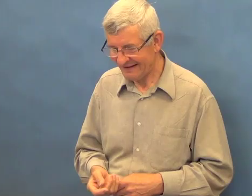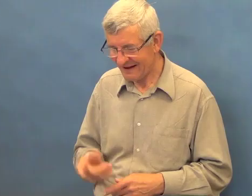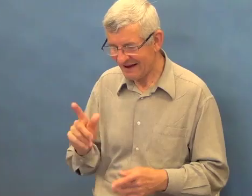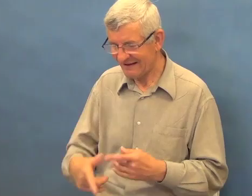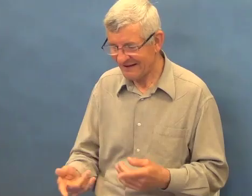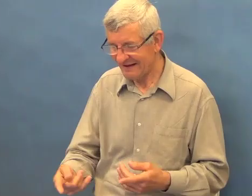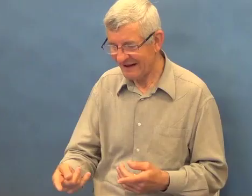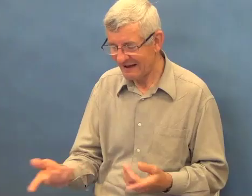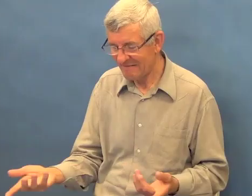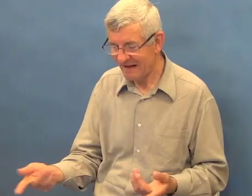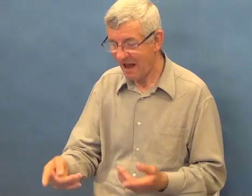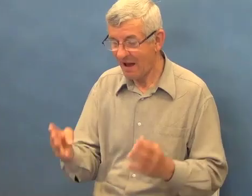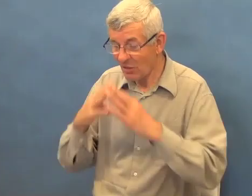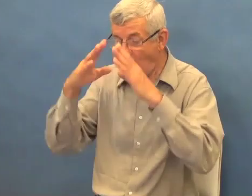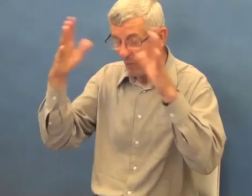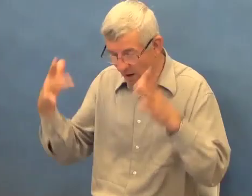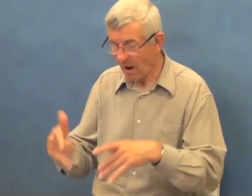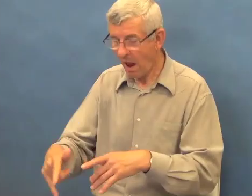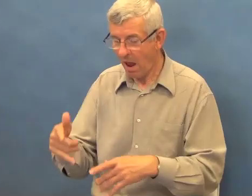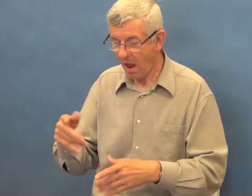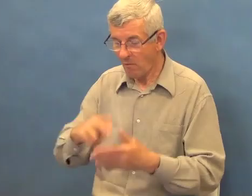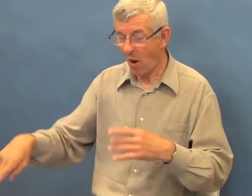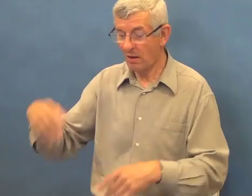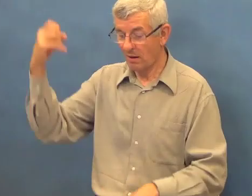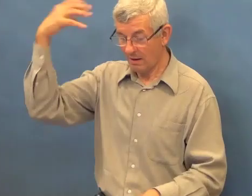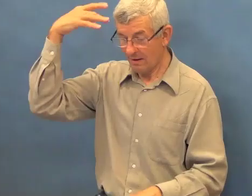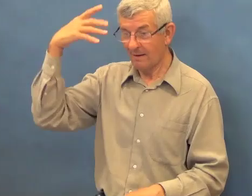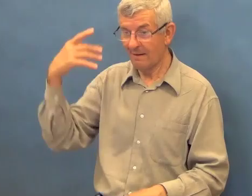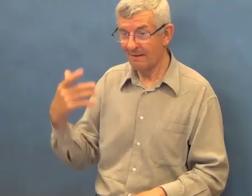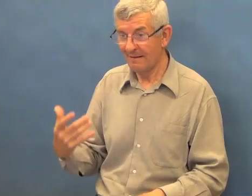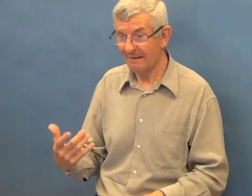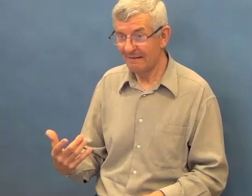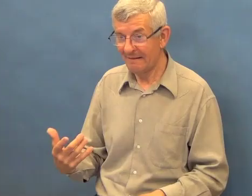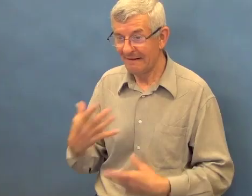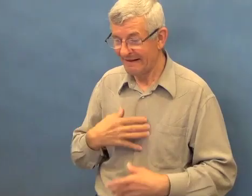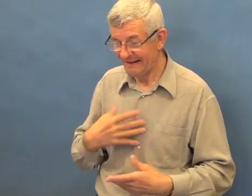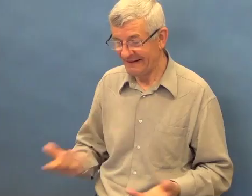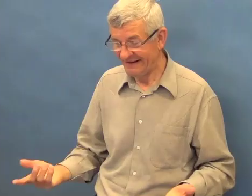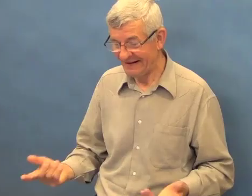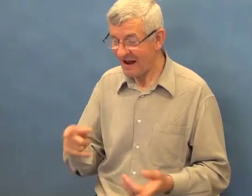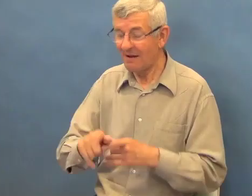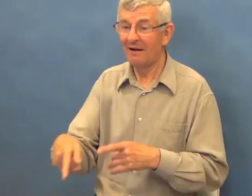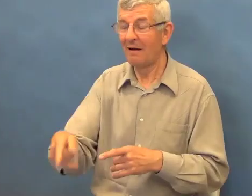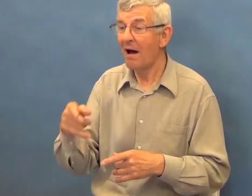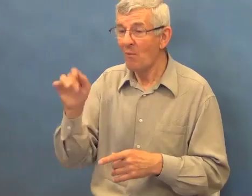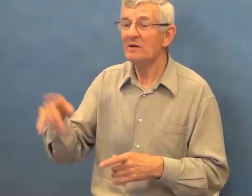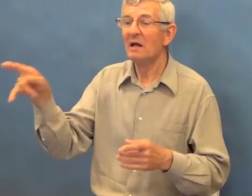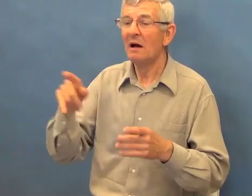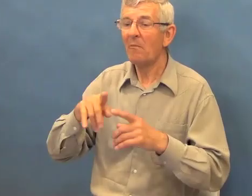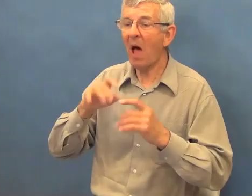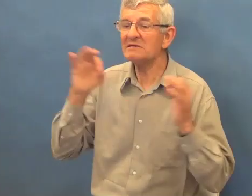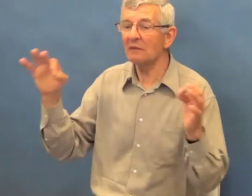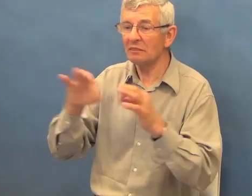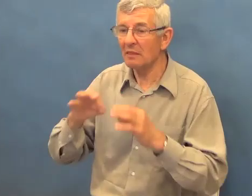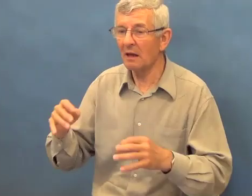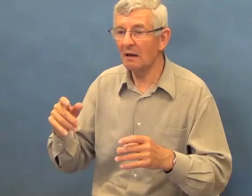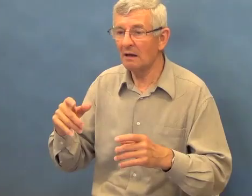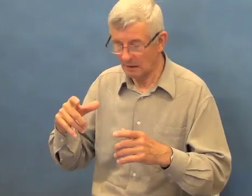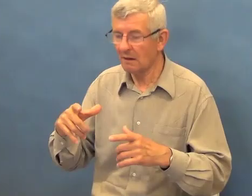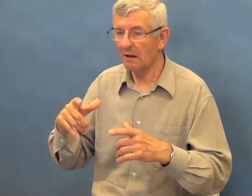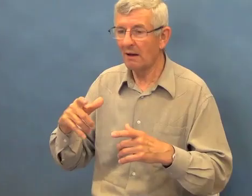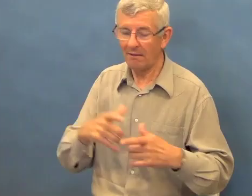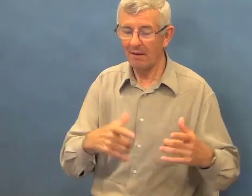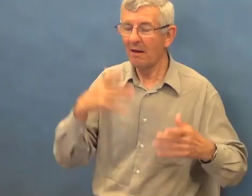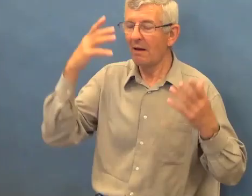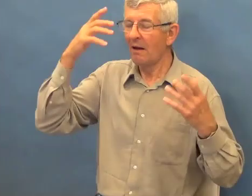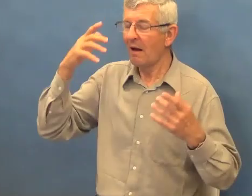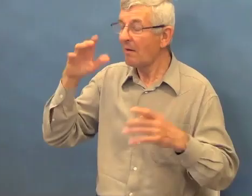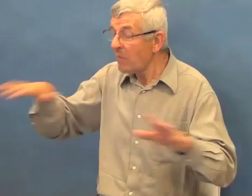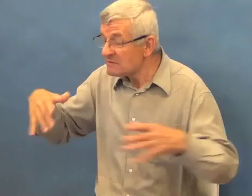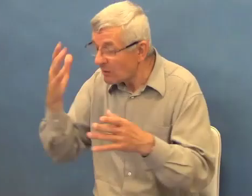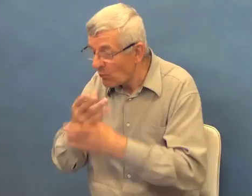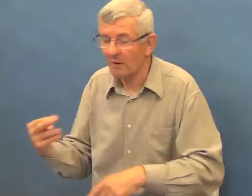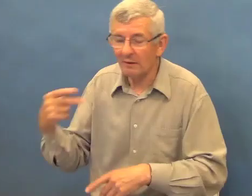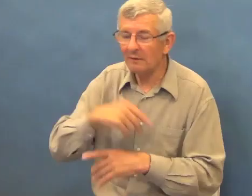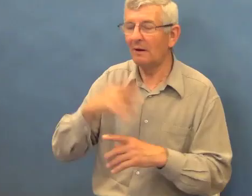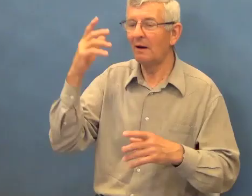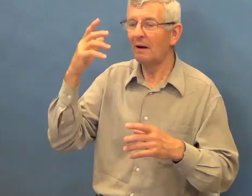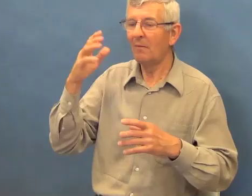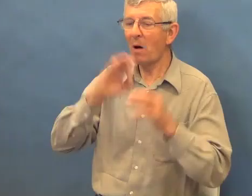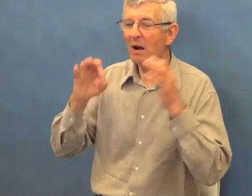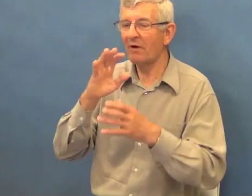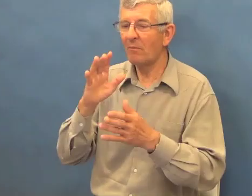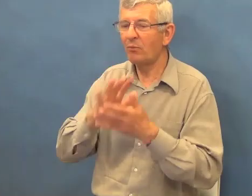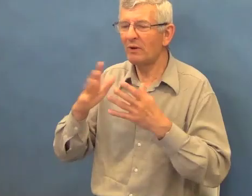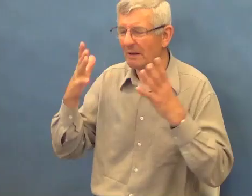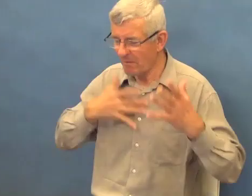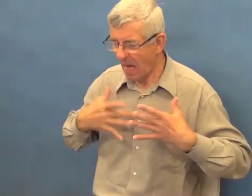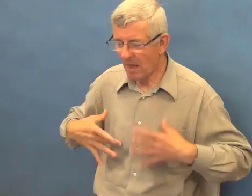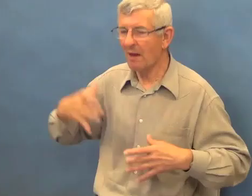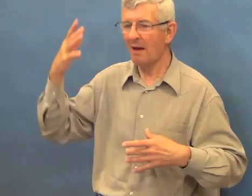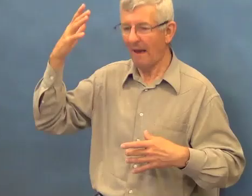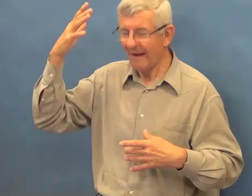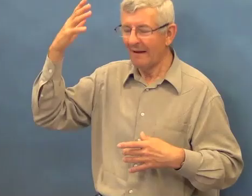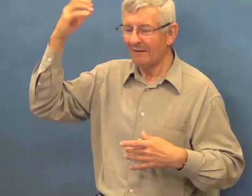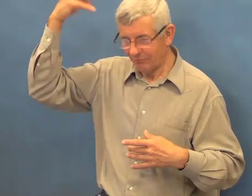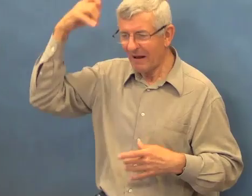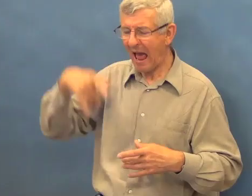Ale w domu można brać prysznic, może to na basenie jest, po basenie trzeba brać prysznic, żeby usunąć brud z ciała po basenie.